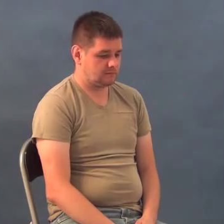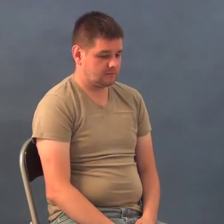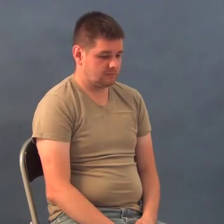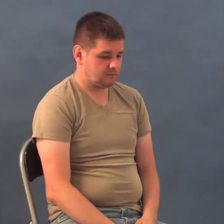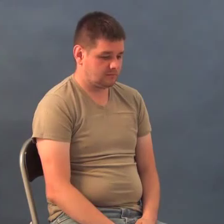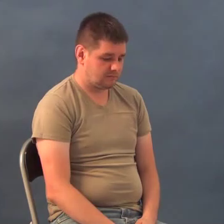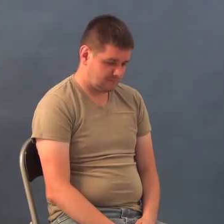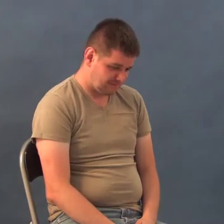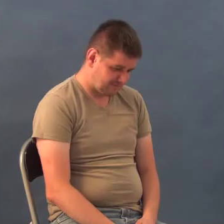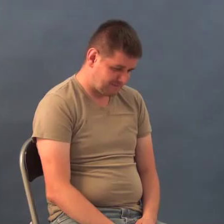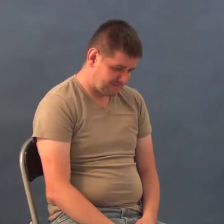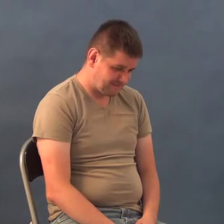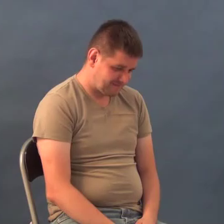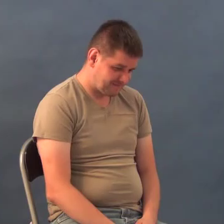Pociąg albo...